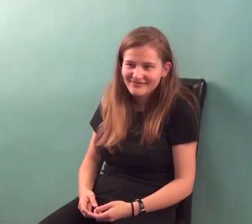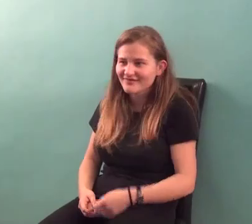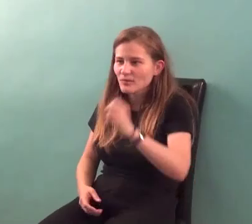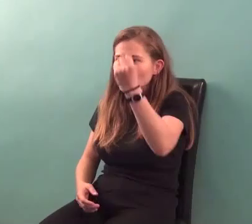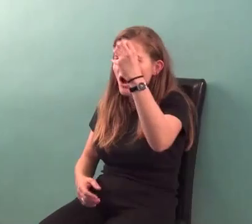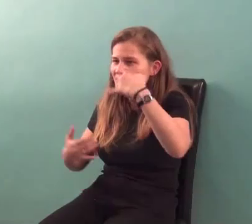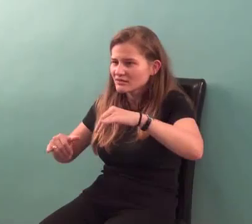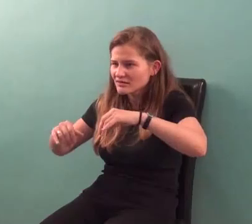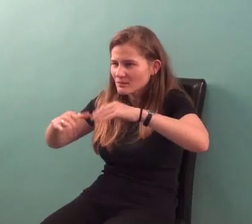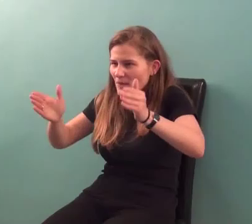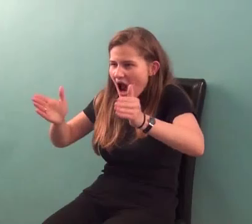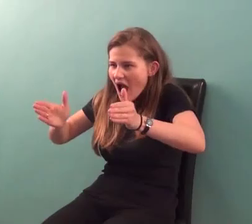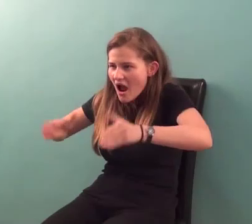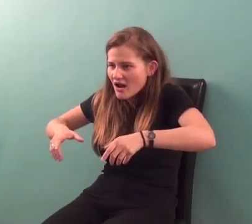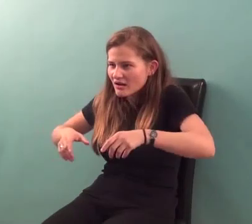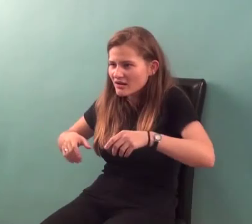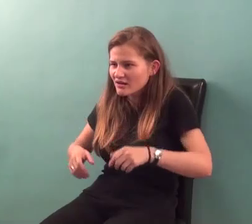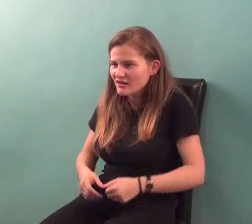To nie pociąg, to coś mniejszego.